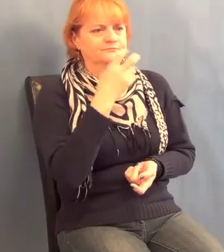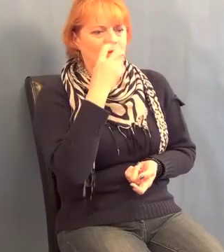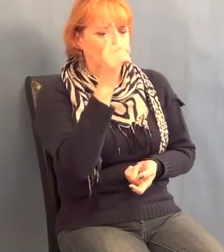Nie.